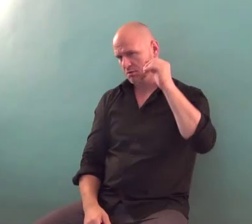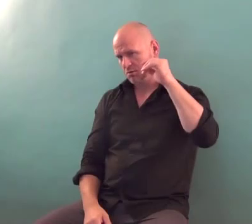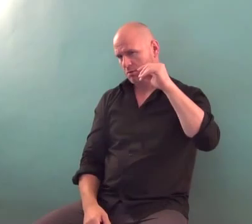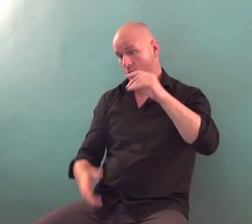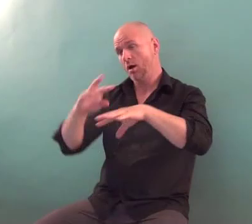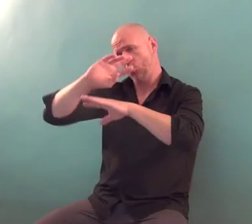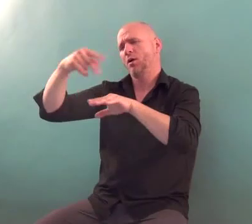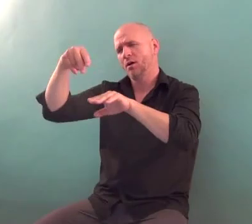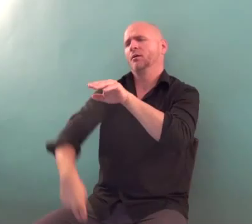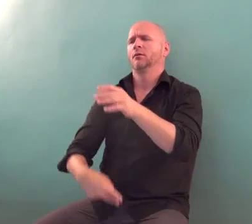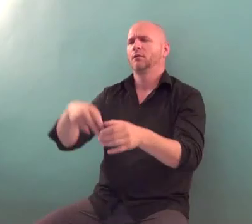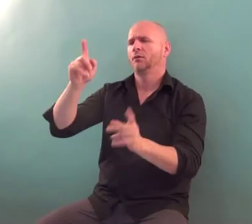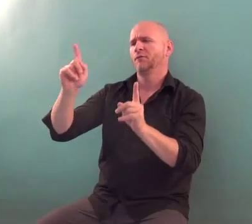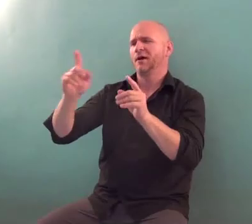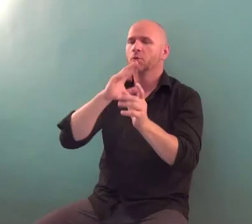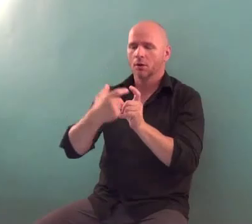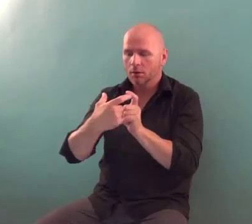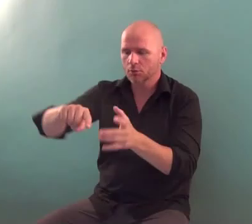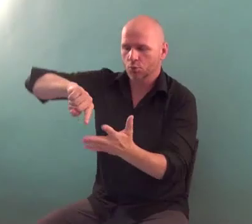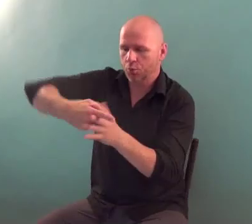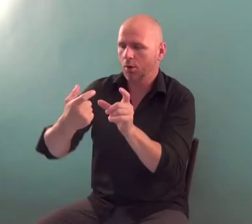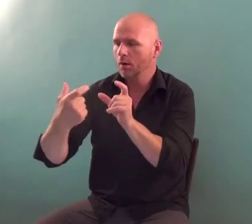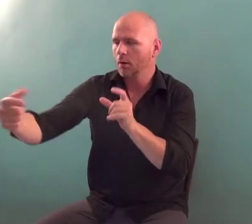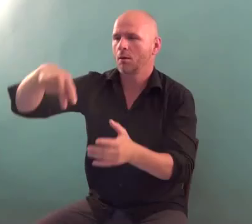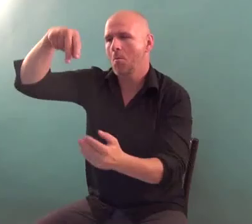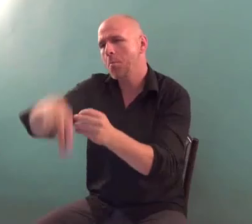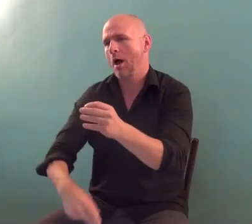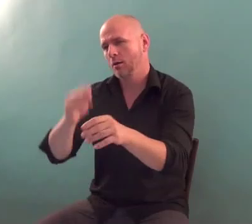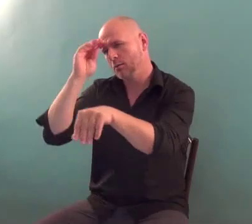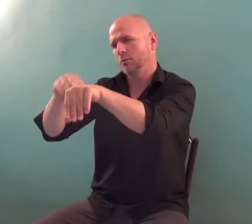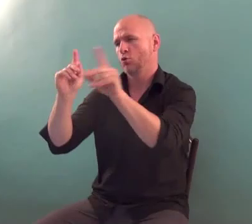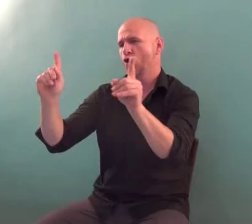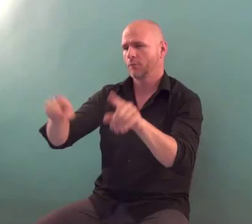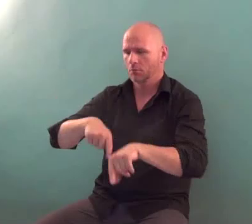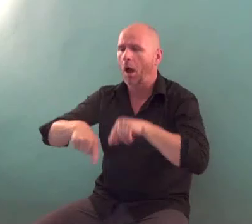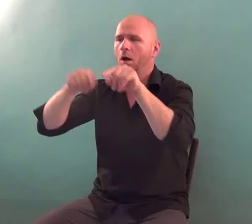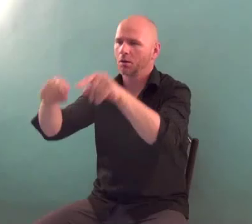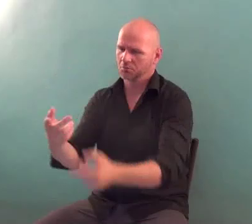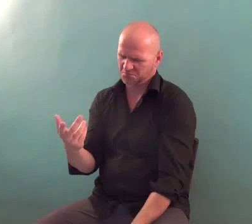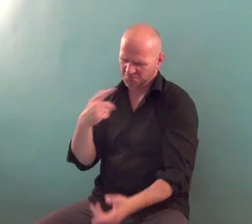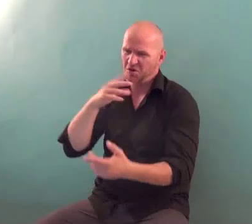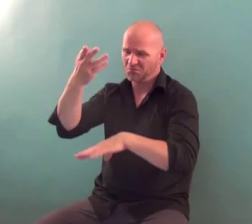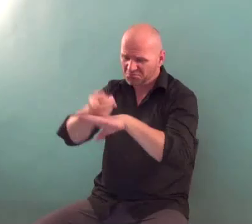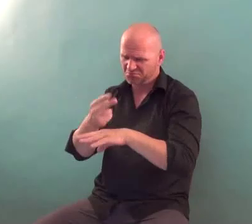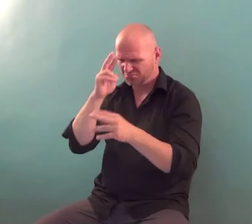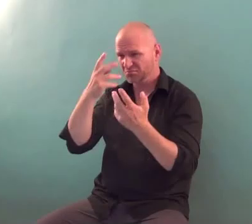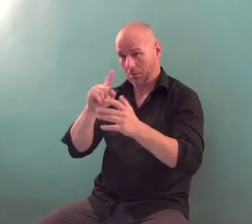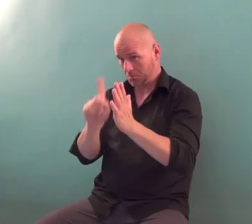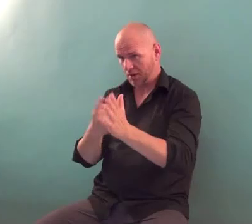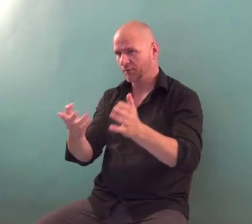Czyli to znaczy, że jak jest dziura w nawierzchni to można w nią spaść, lepiej ją przeskoczyć, znak uprzedza, więc ludzie nie pierwszy raz to widzą.